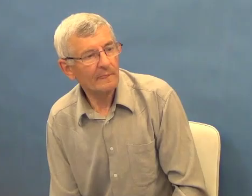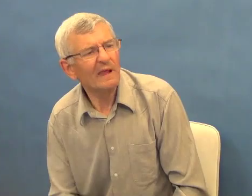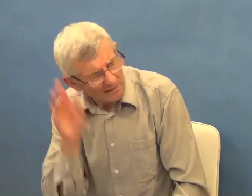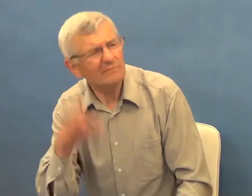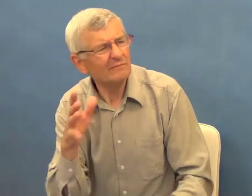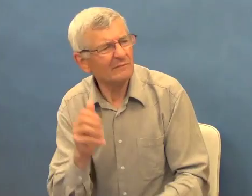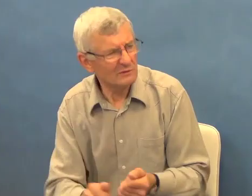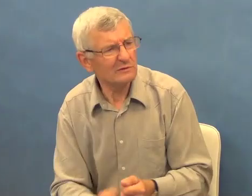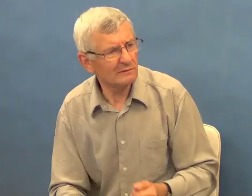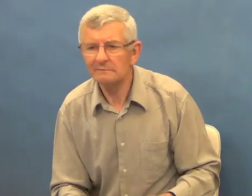E tam, nie szkodzi.